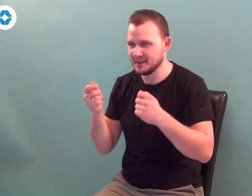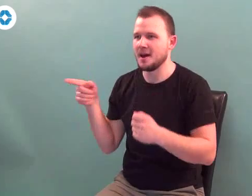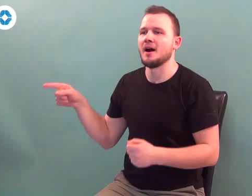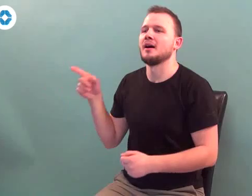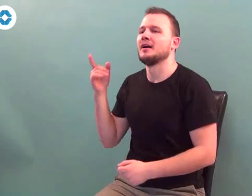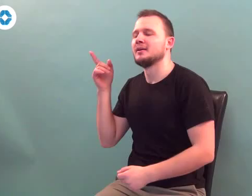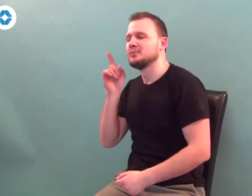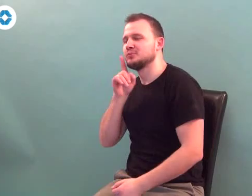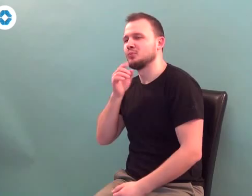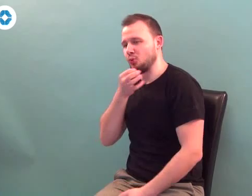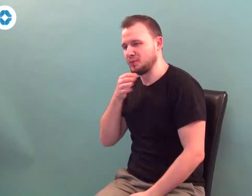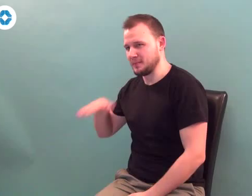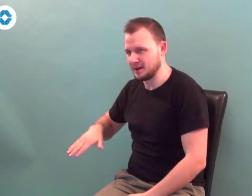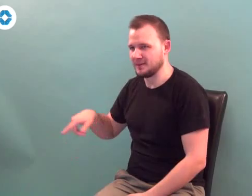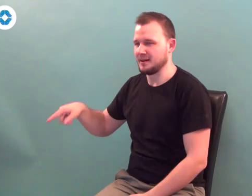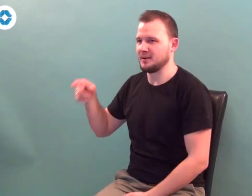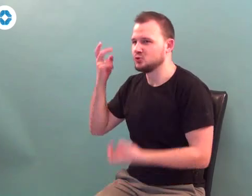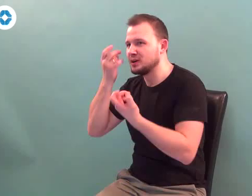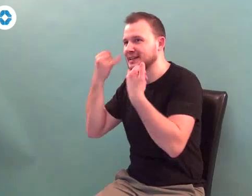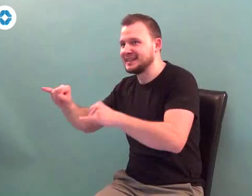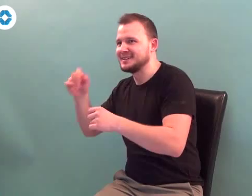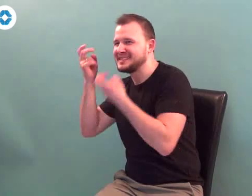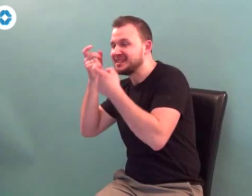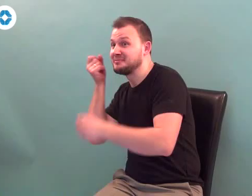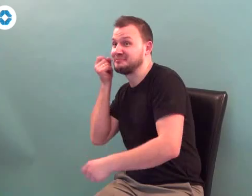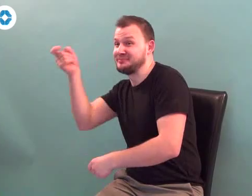Młody, mały chłopak szuka innego miejsca i rzuca kamieniami.